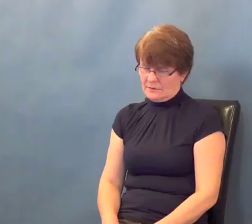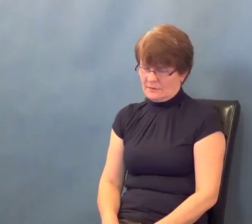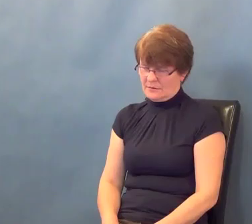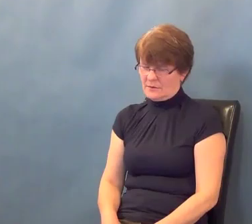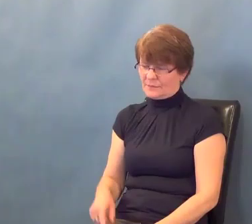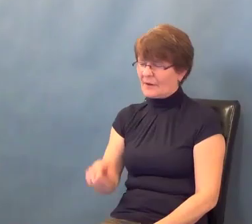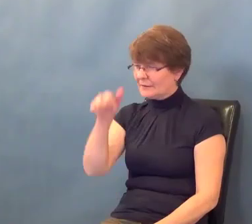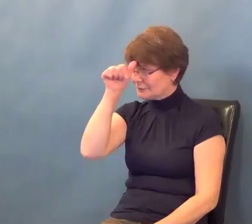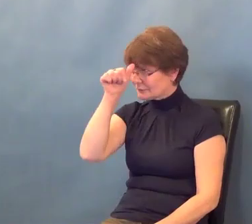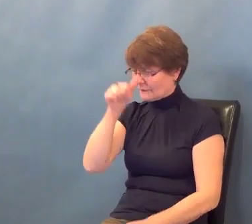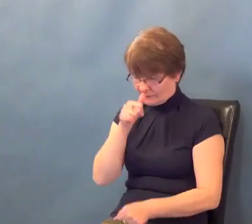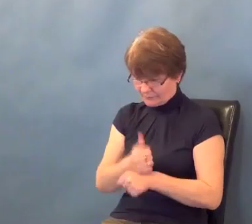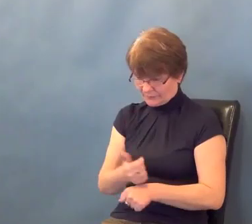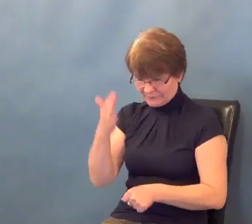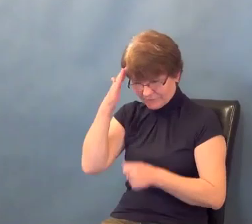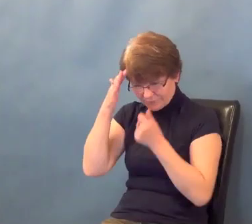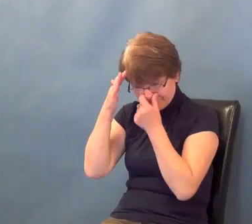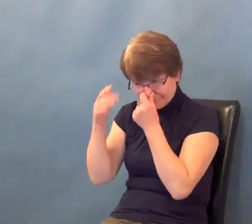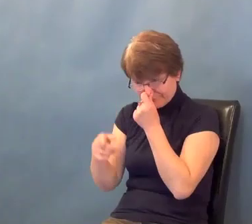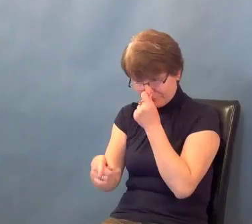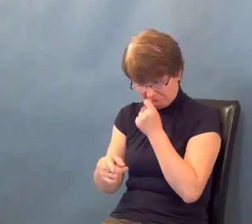Jak to się nazywa, nie mogę sobie przypomnieć, ale wiem.